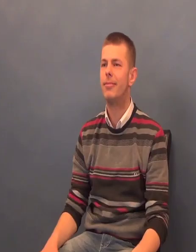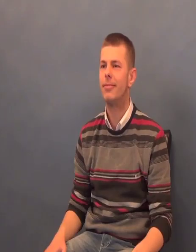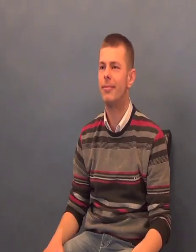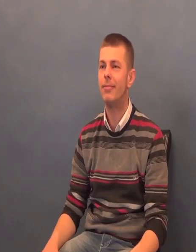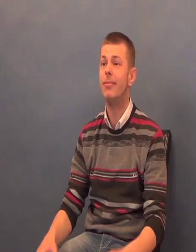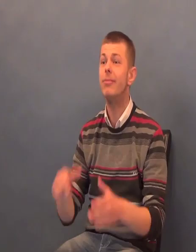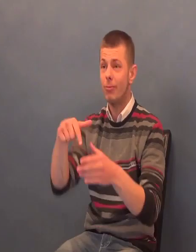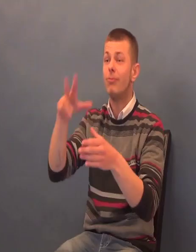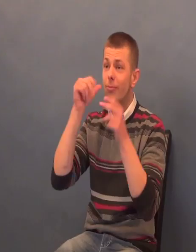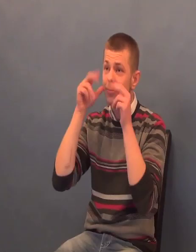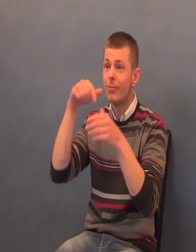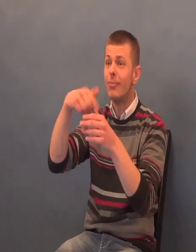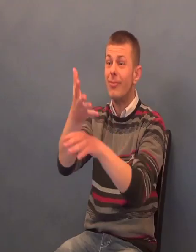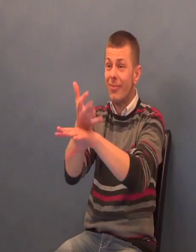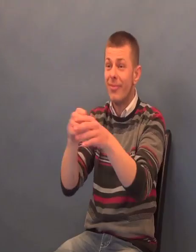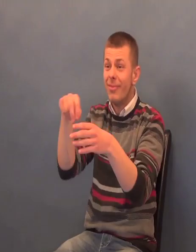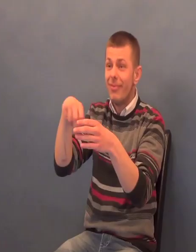Tak, żaba w środku. Tak, uwięziona wewnątrz.